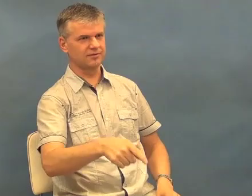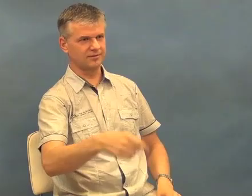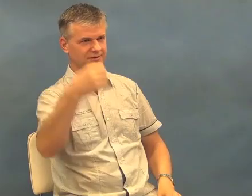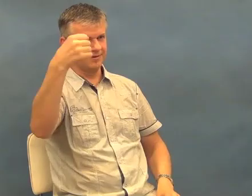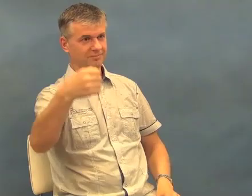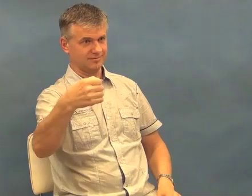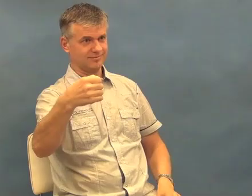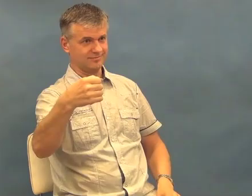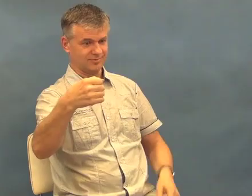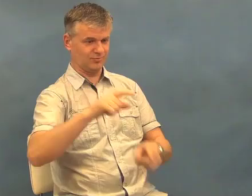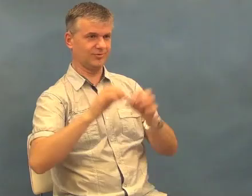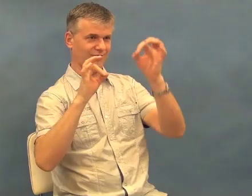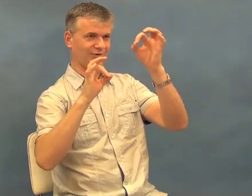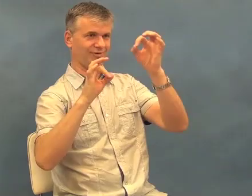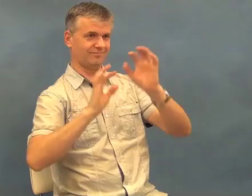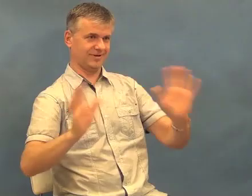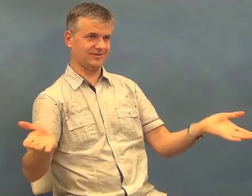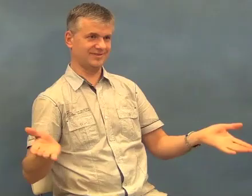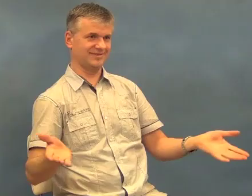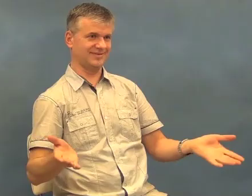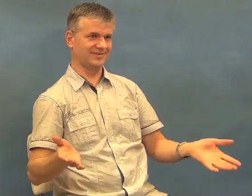Postawić butelkę z procentami i koniec.